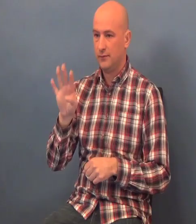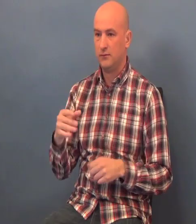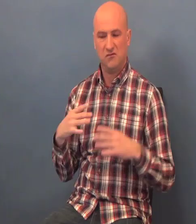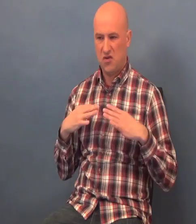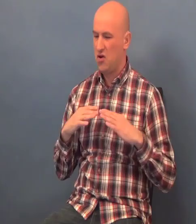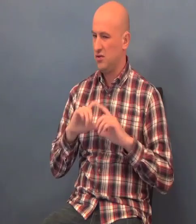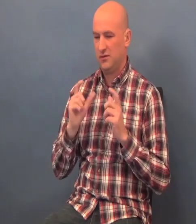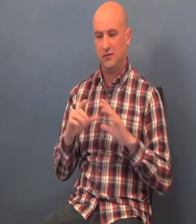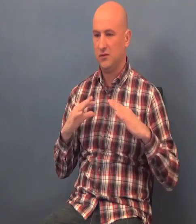Wolny, cały czas wolny.